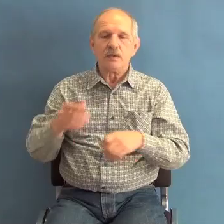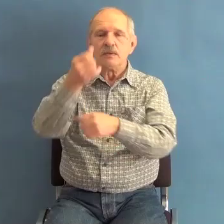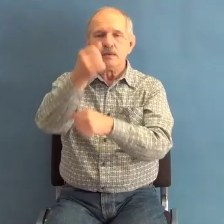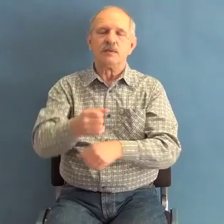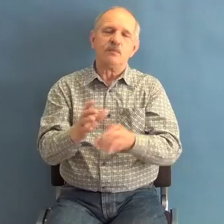Postawiony znak.